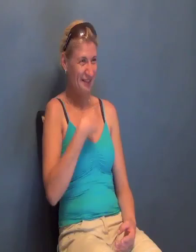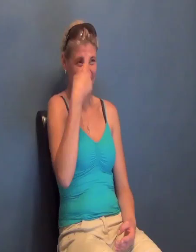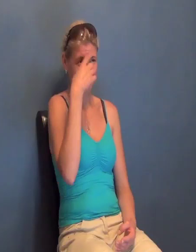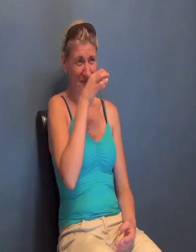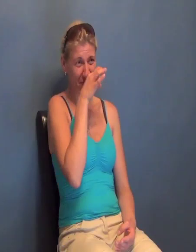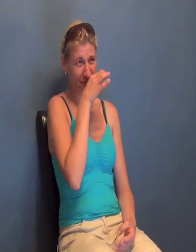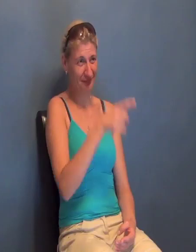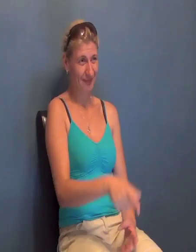Nic mi do głowy nie przychodzi.